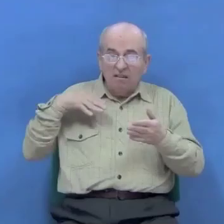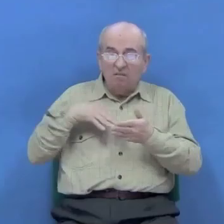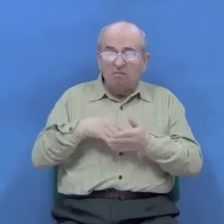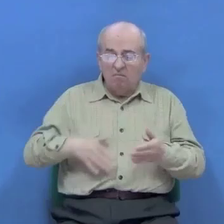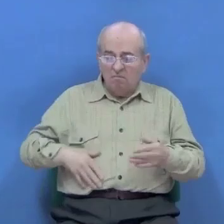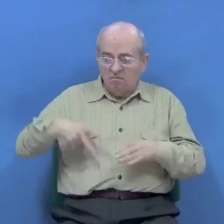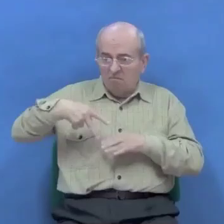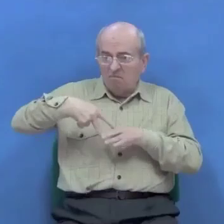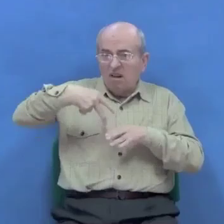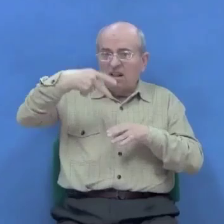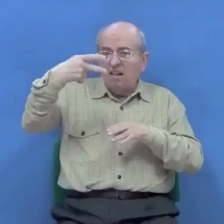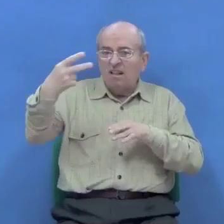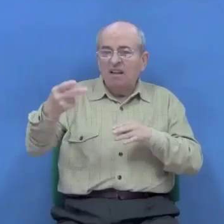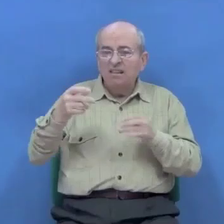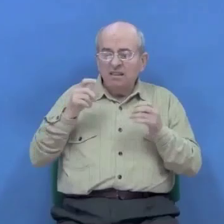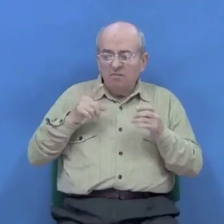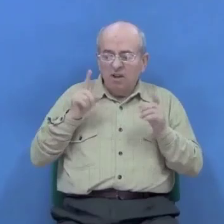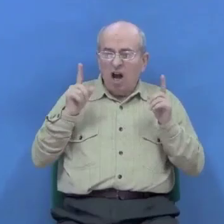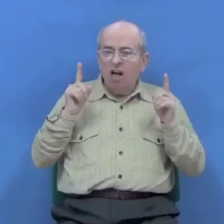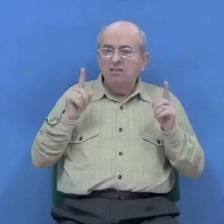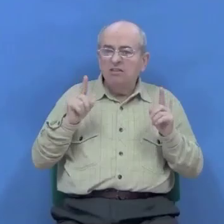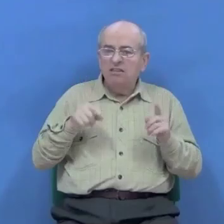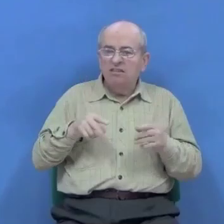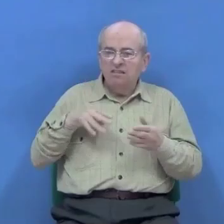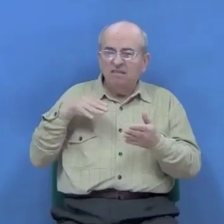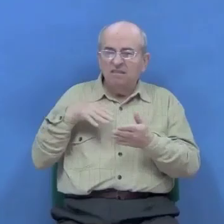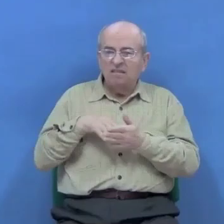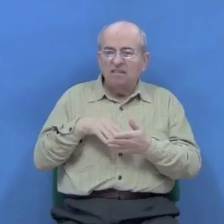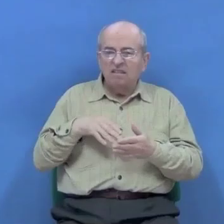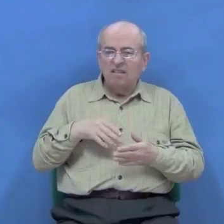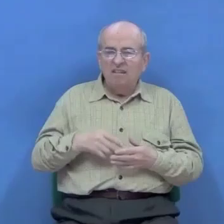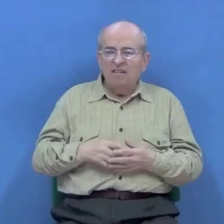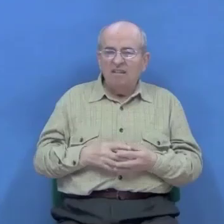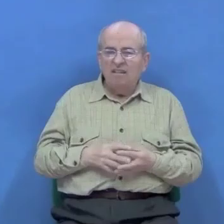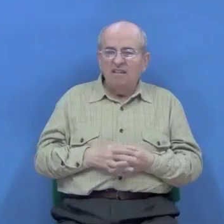Ostrzeżenie przed wypadkiem samochodowym.